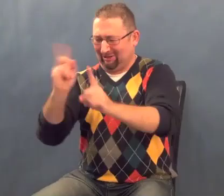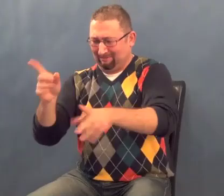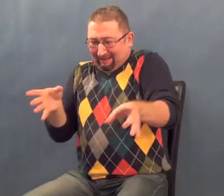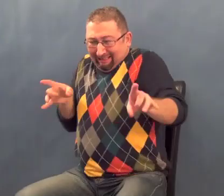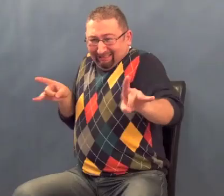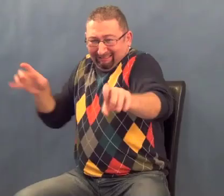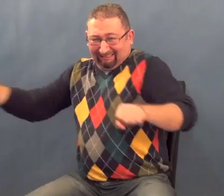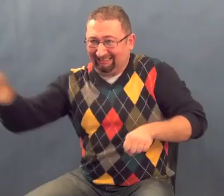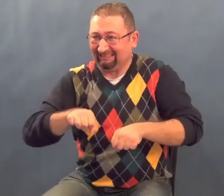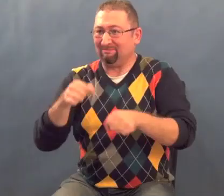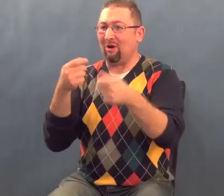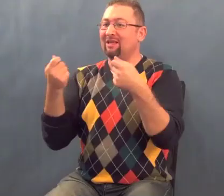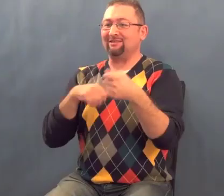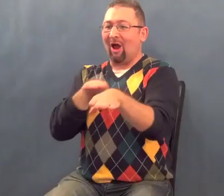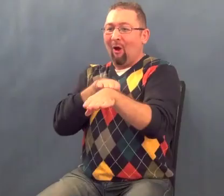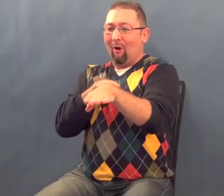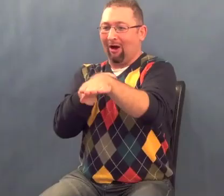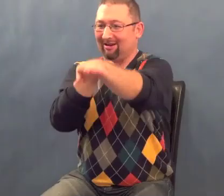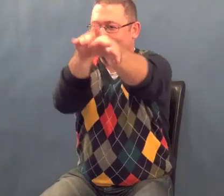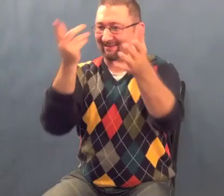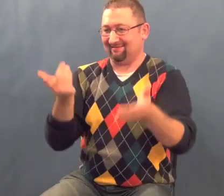Szybko biec i wsiąść, bo inaczej zrobi się korek.